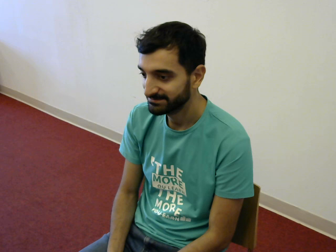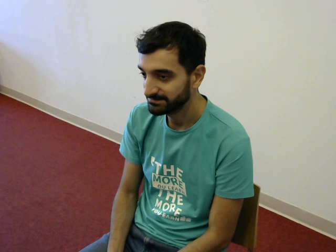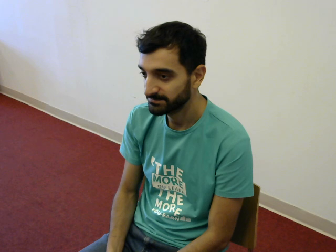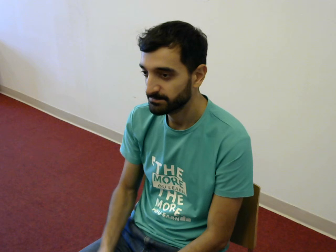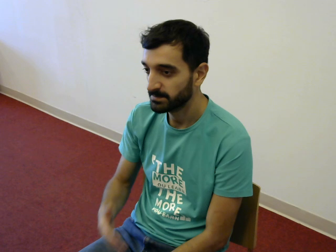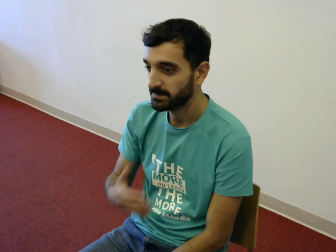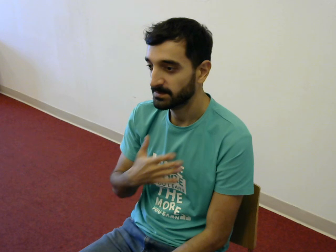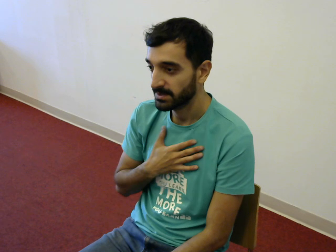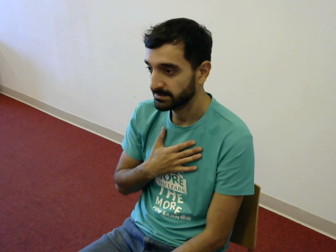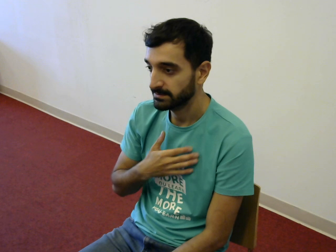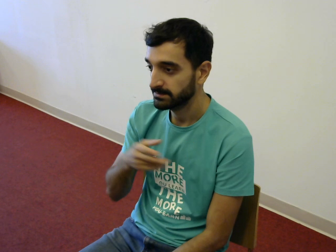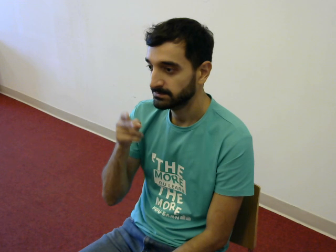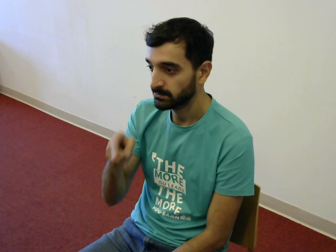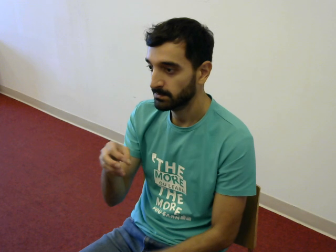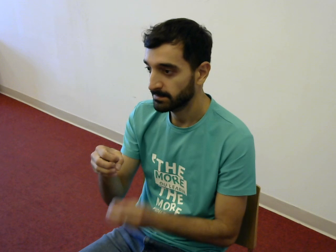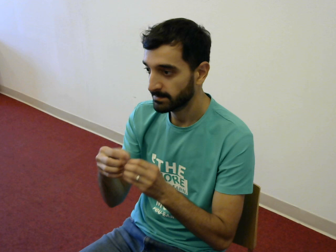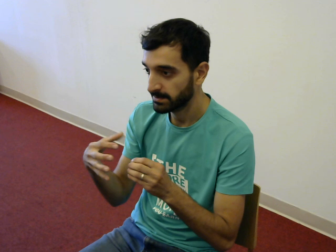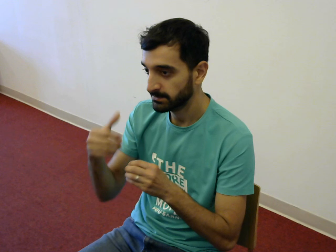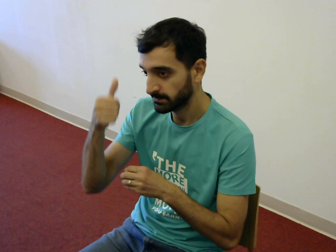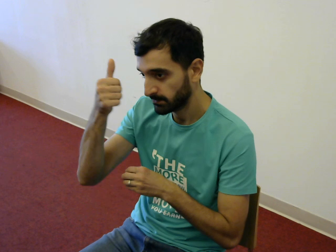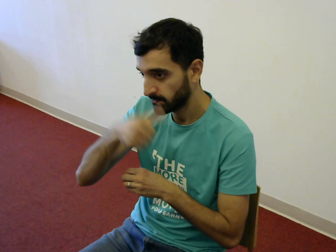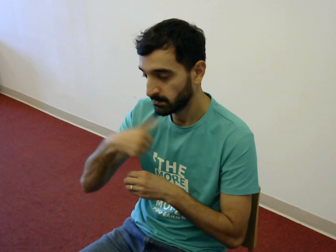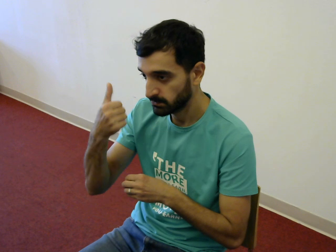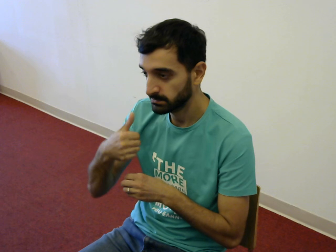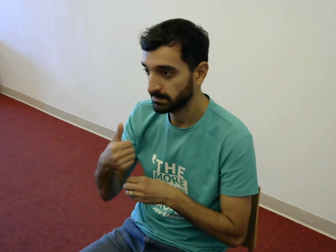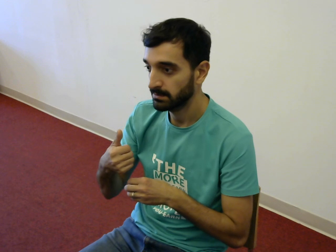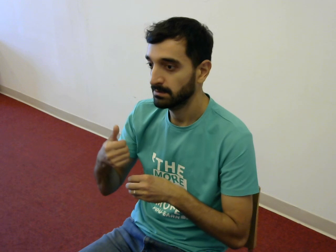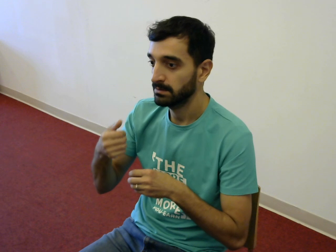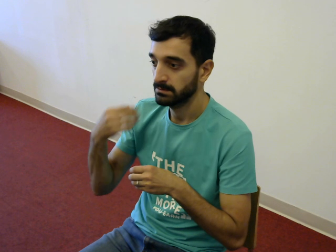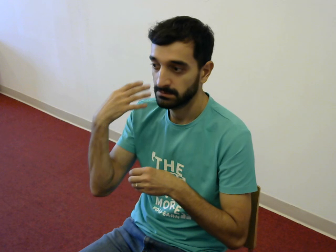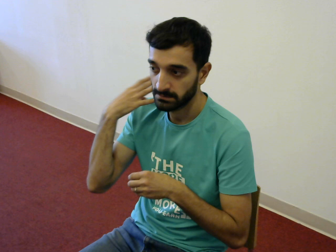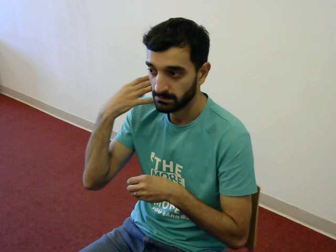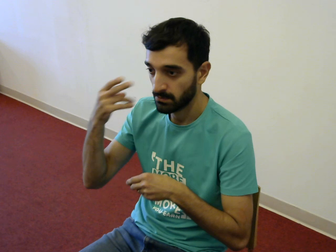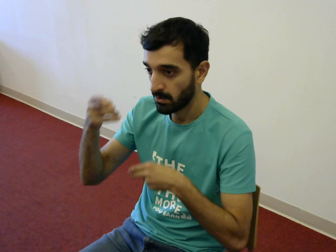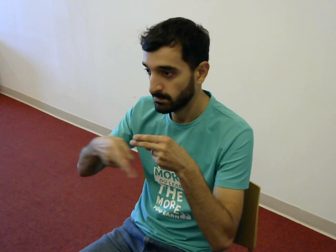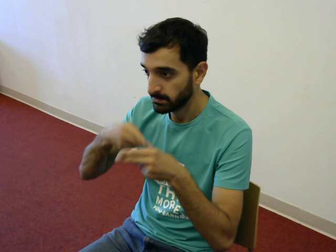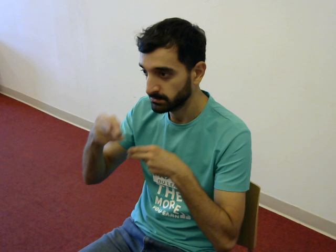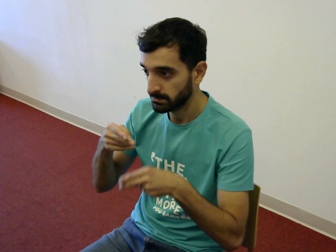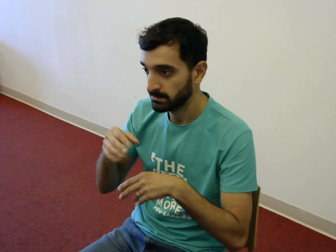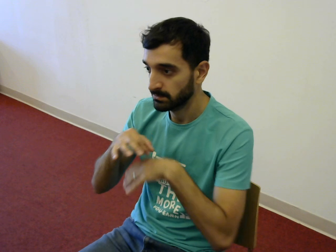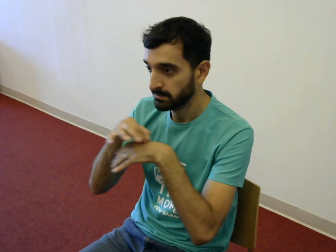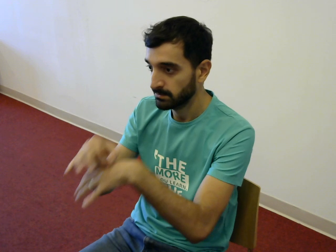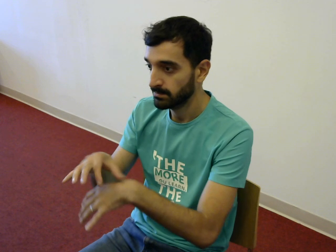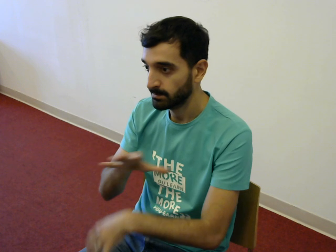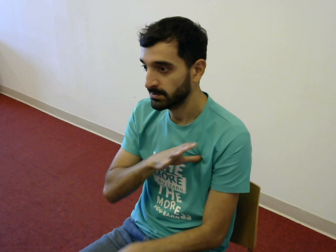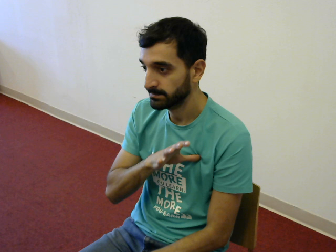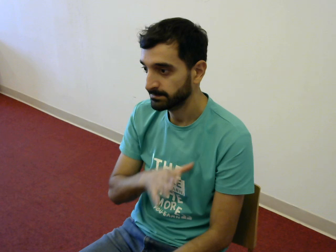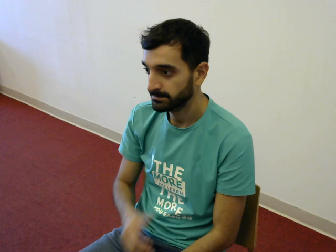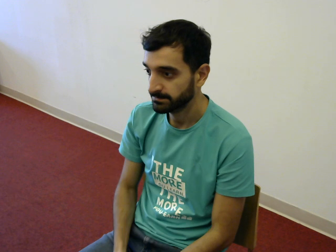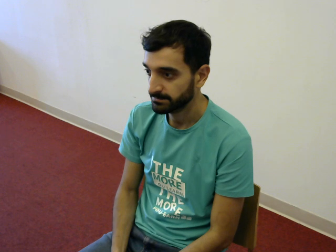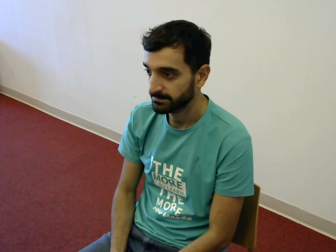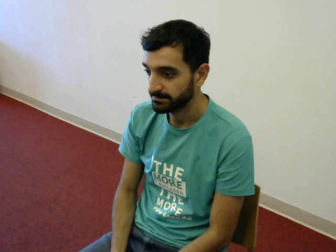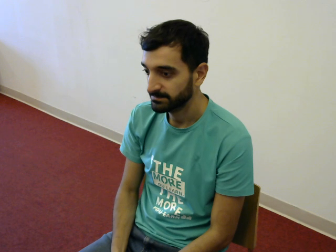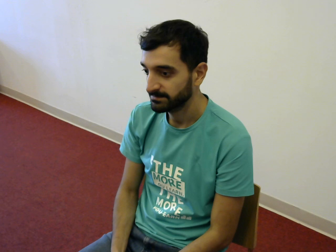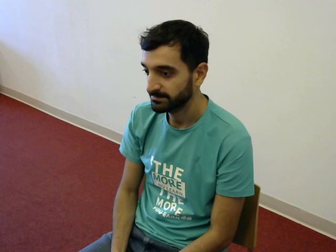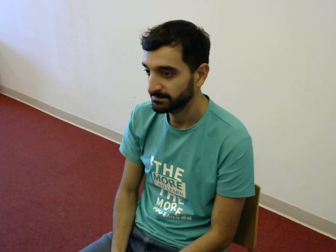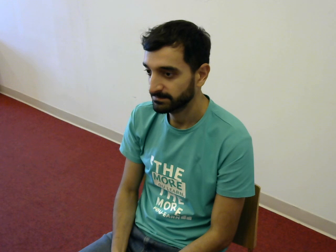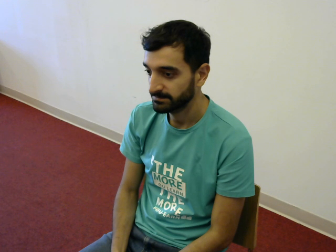Mən 2015-ci ildə koxlear implant əməliyyatı keçirmişəm